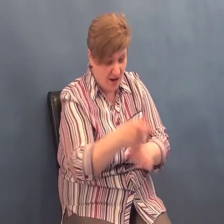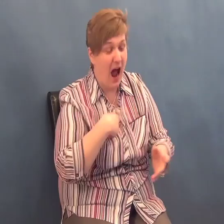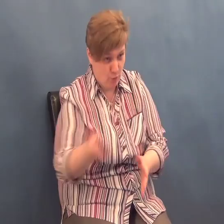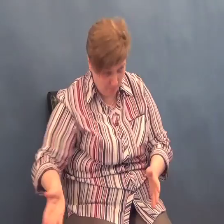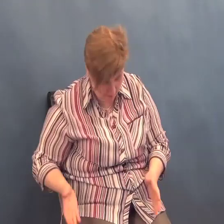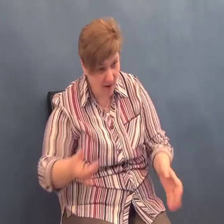Czy ja piłuję?